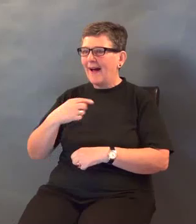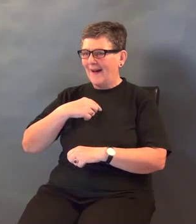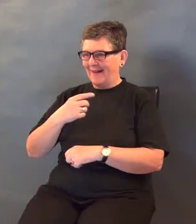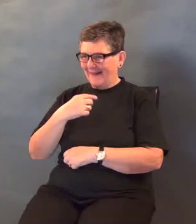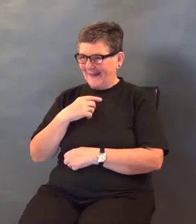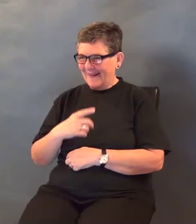Ja...